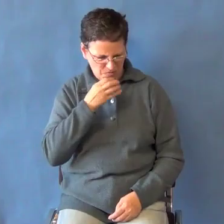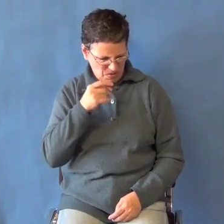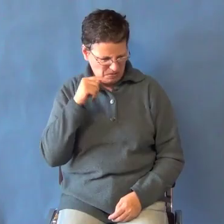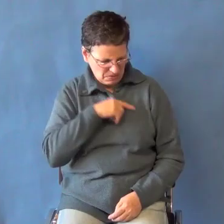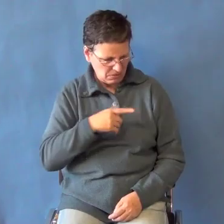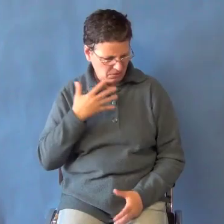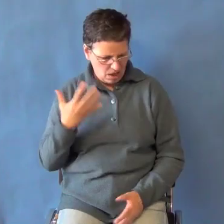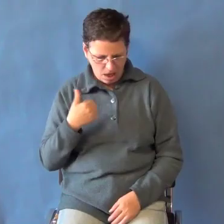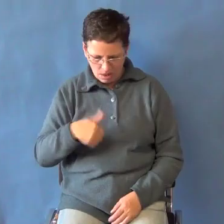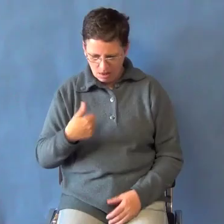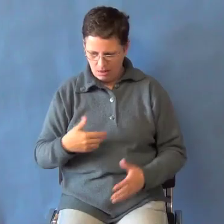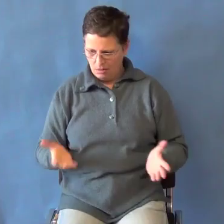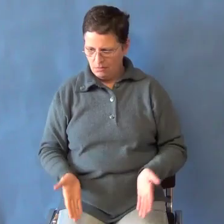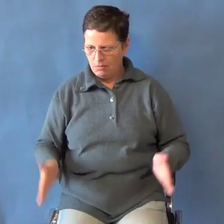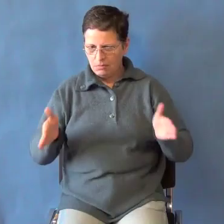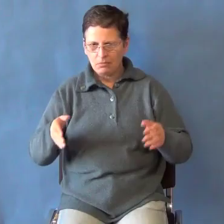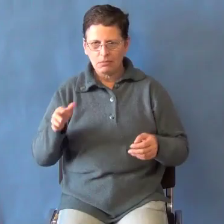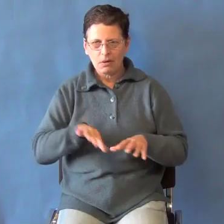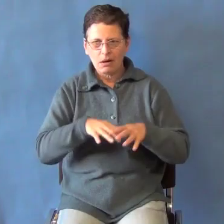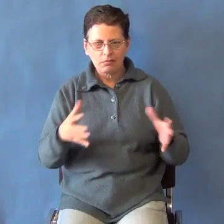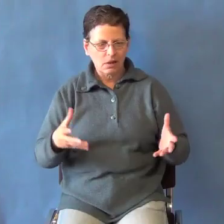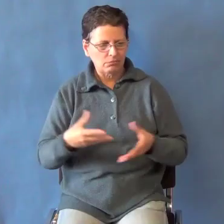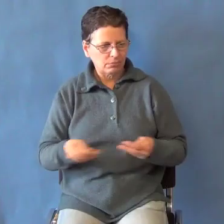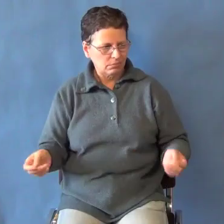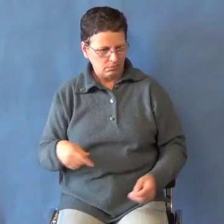Gdzie jest brakujący kosz pełen owoców?